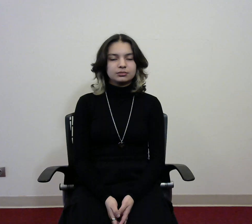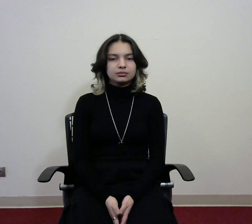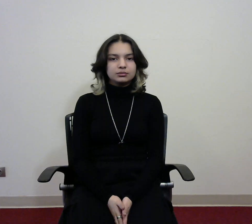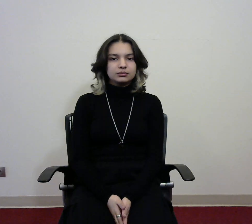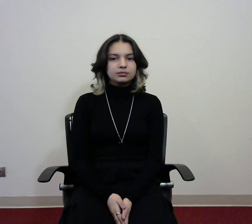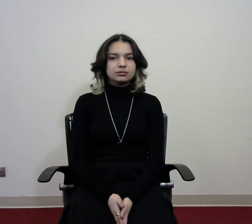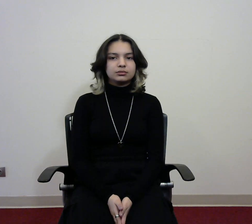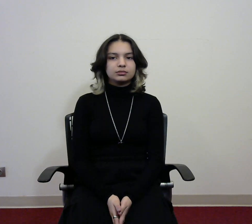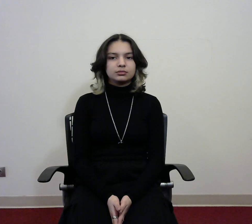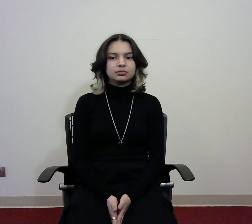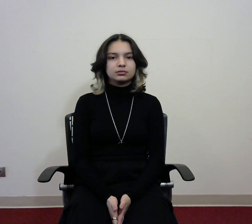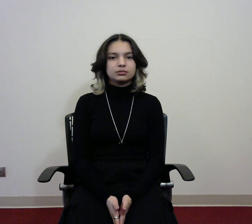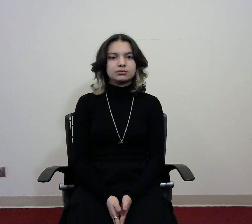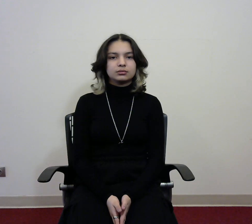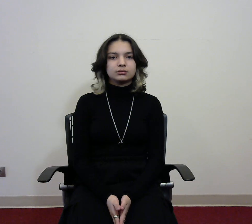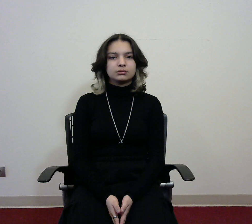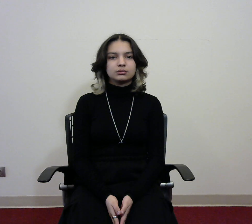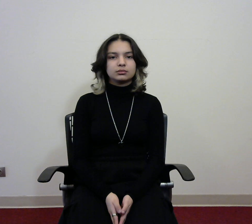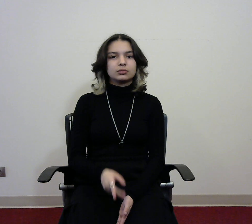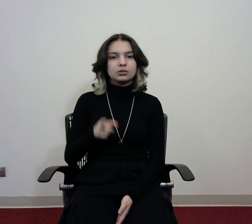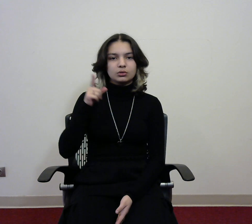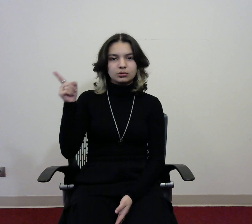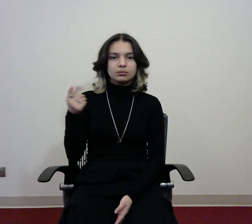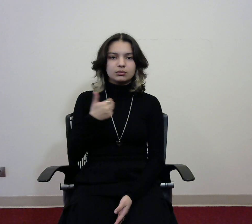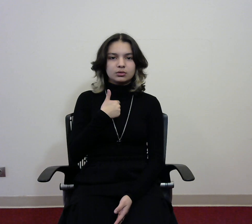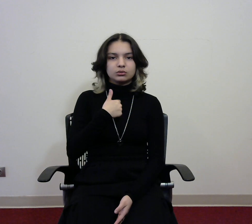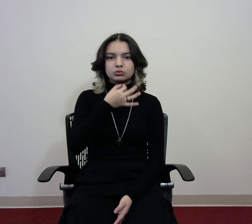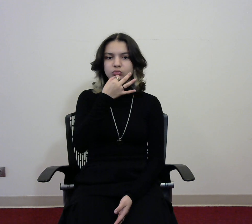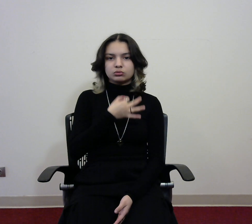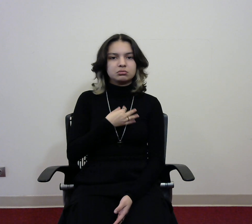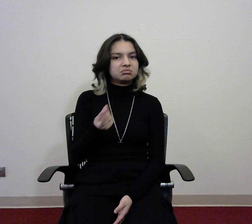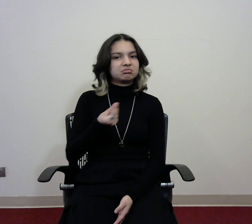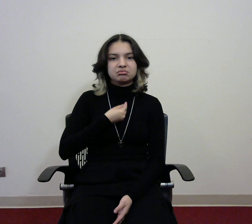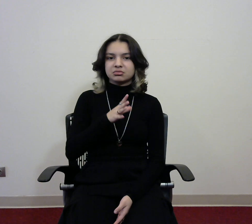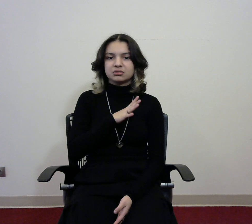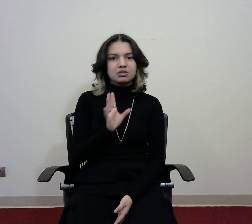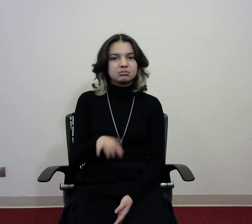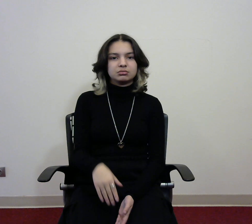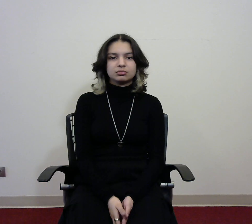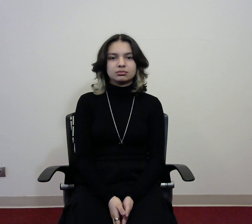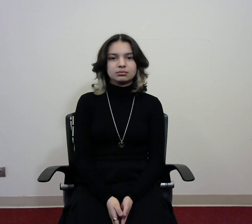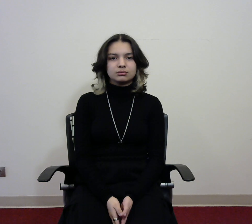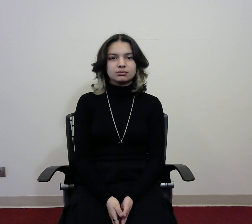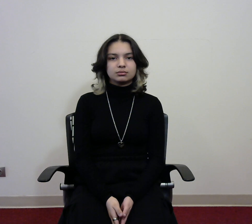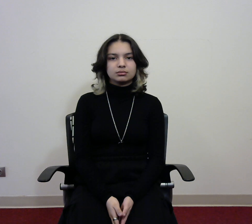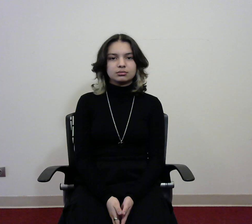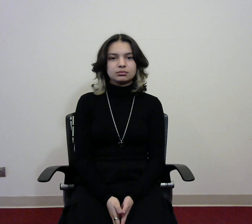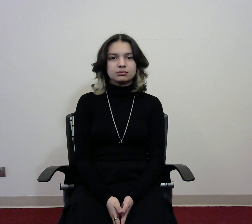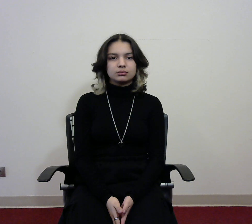O mənə cavab verməyib